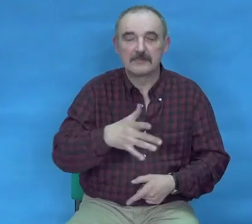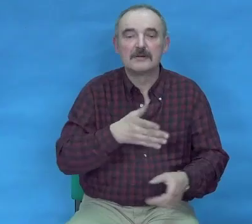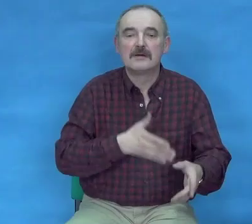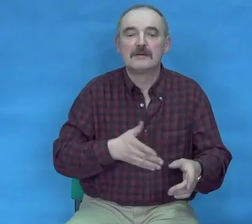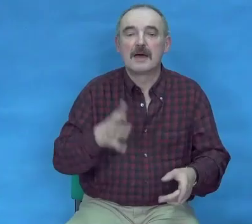Pociąg.